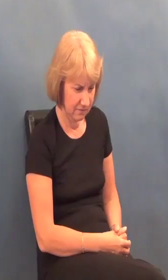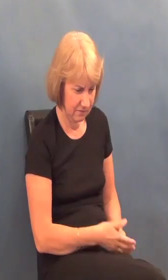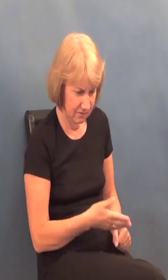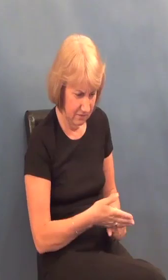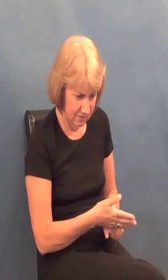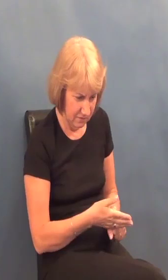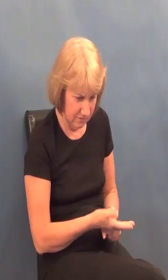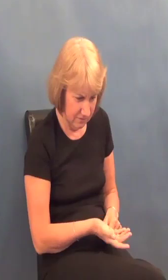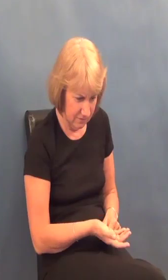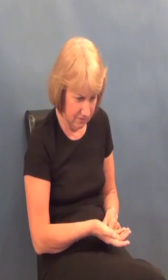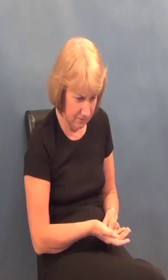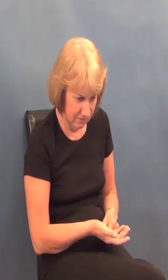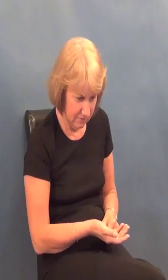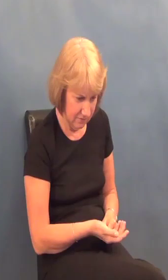Piłowanie.